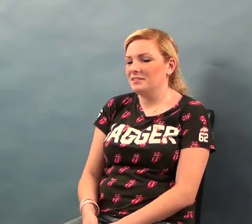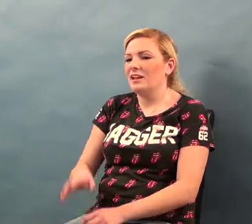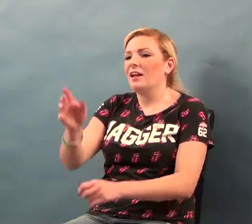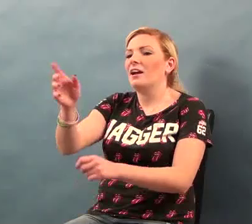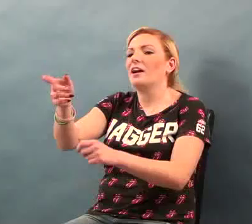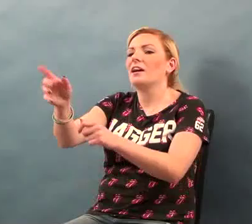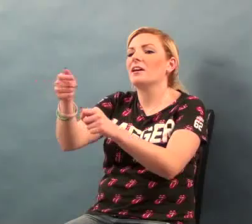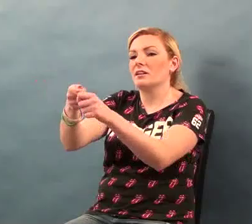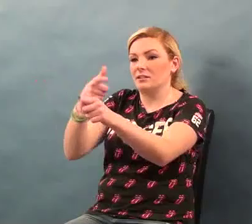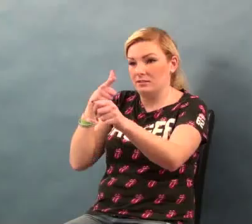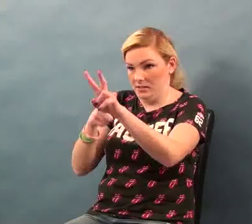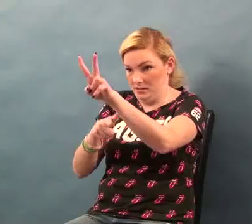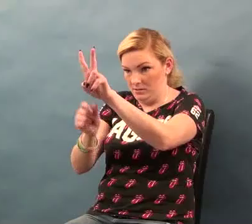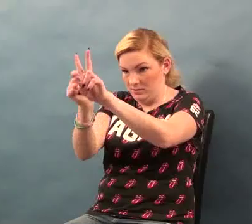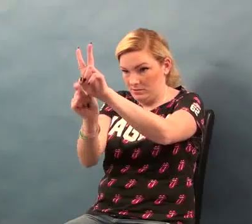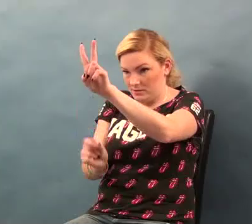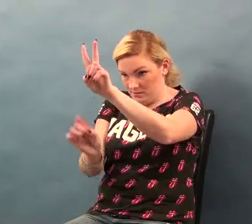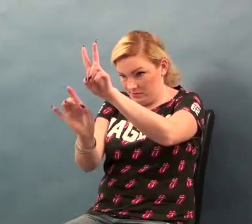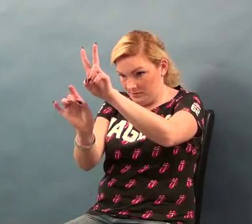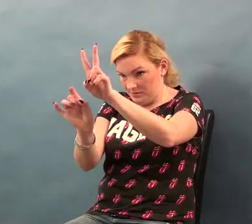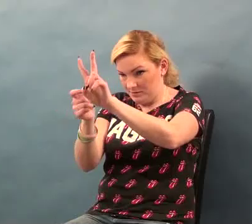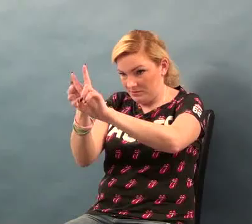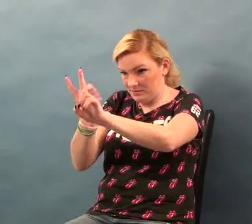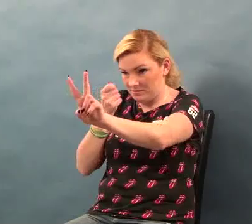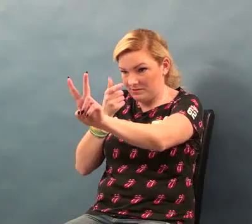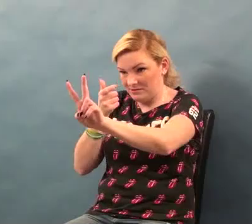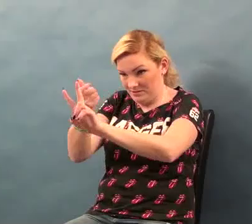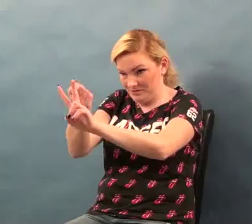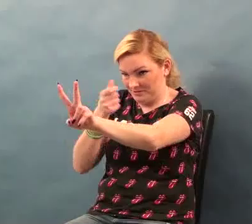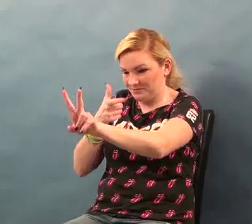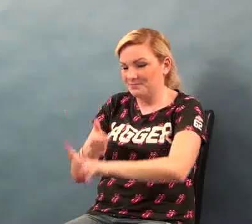To jest proca z gumką, tak?